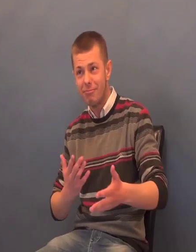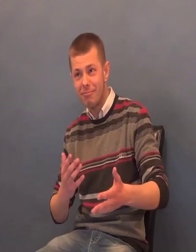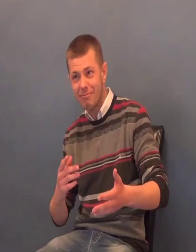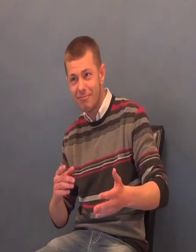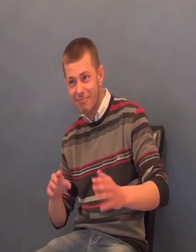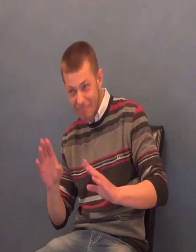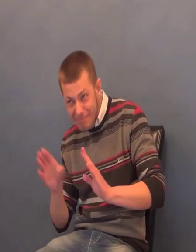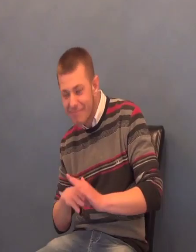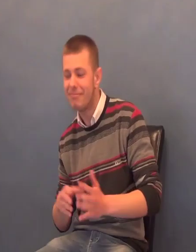Pominąć?